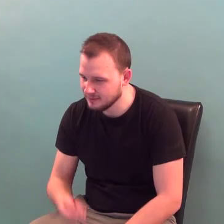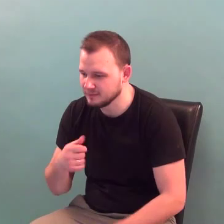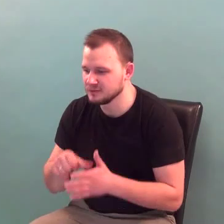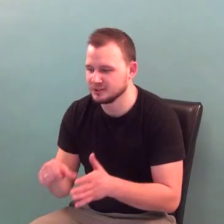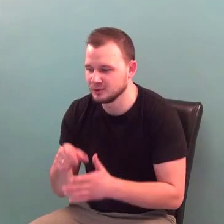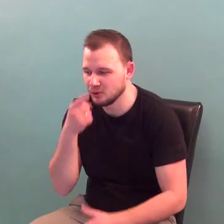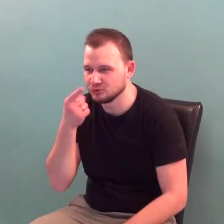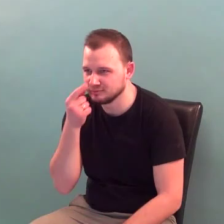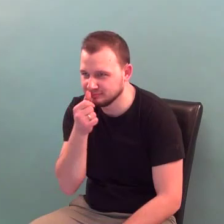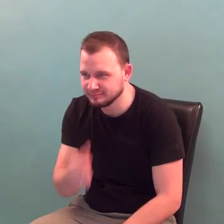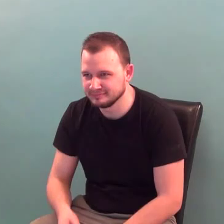Jadę na wycieczkę do Olsztyna, nie mogę.